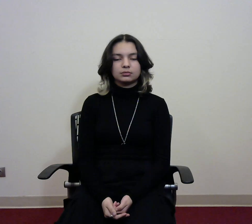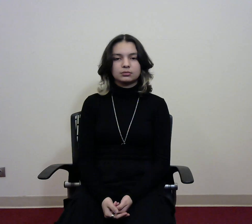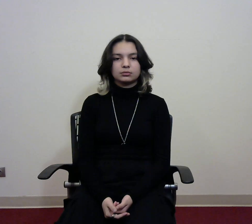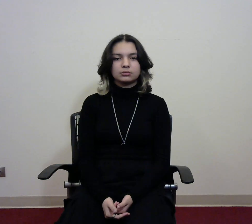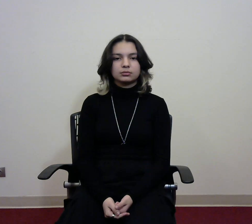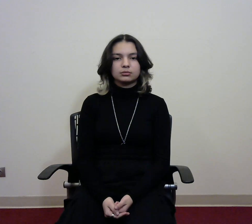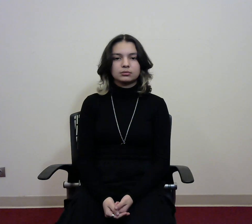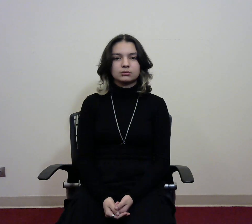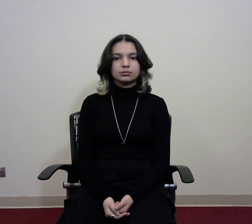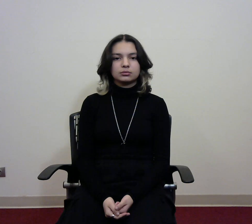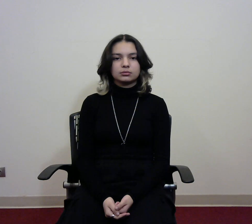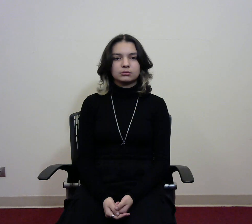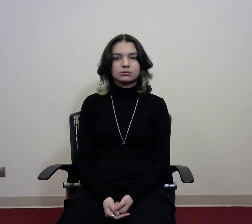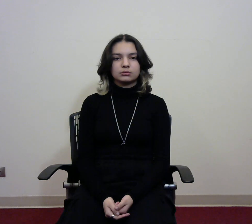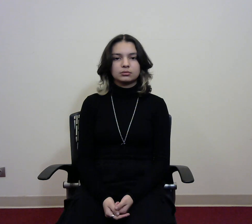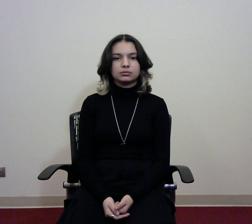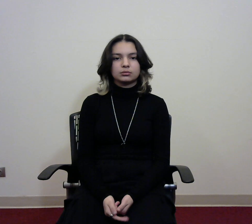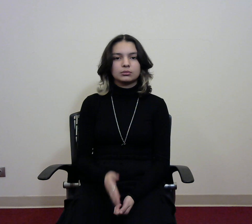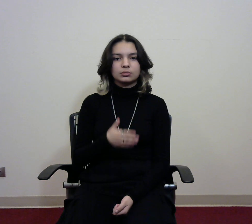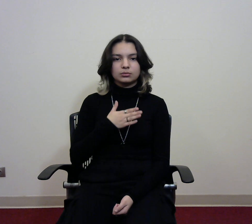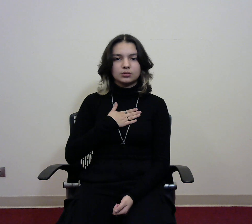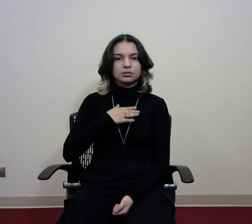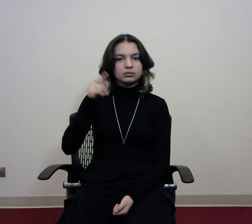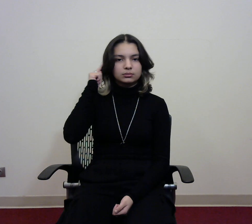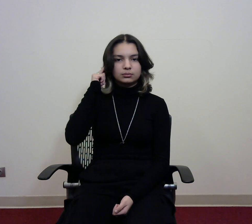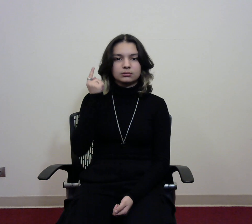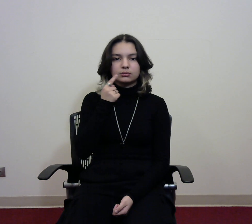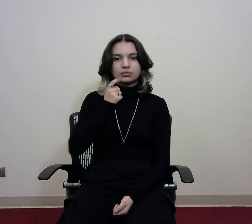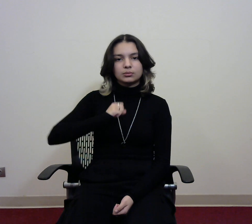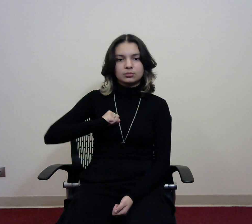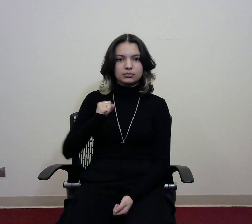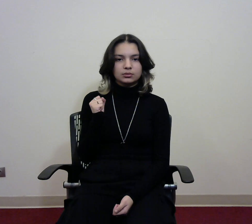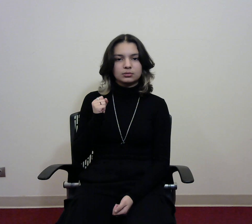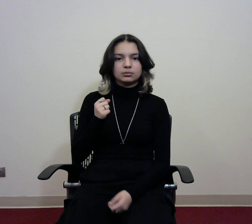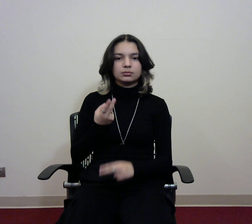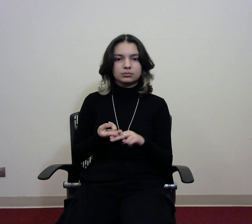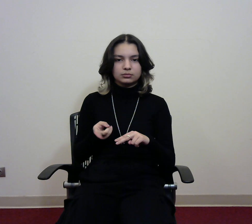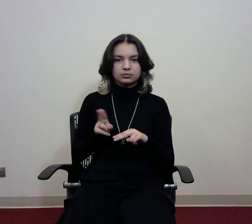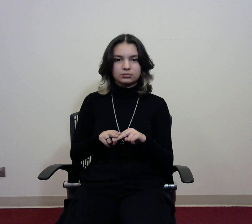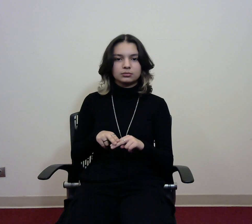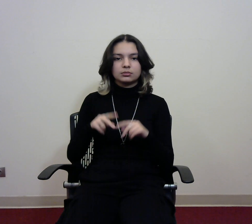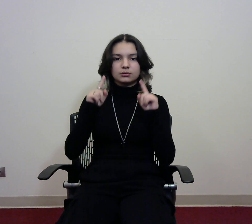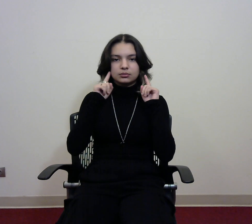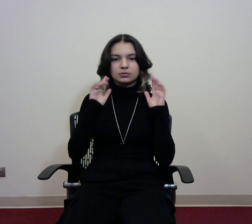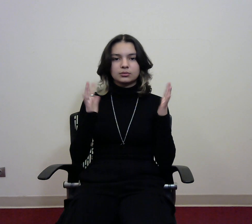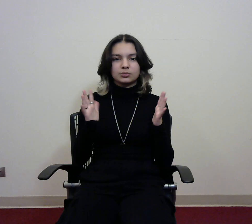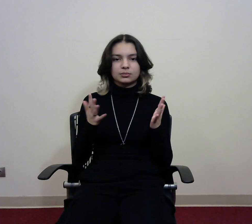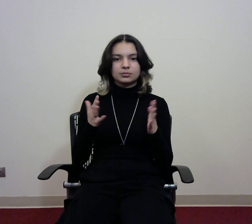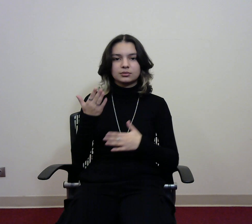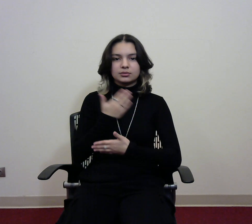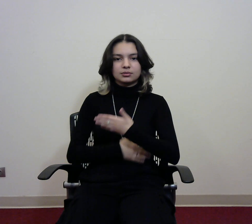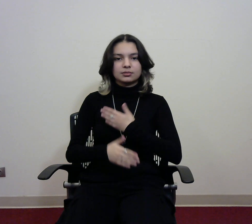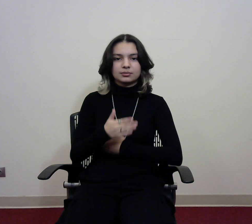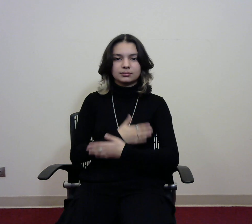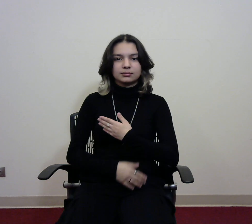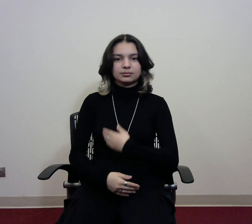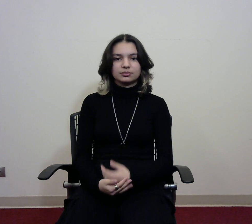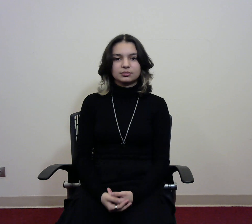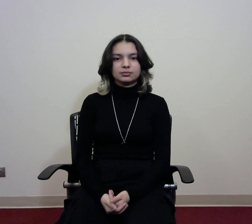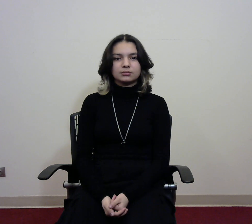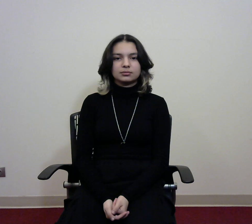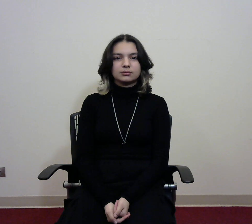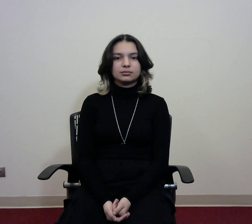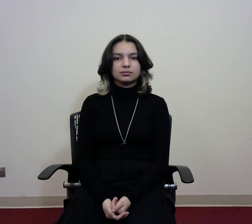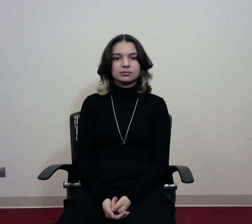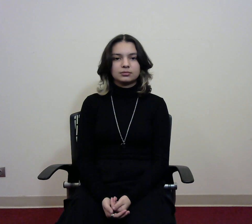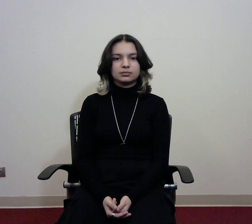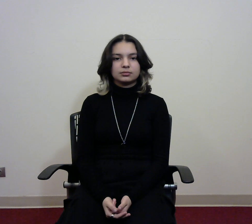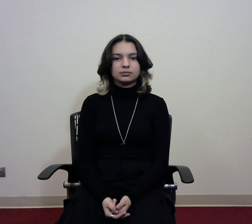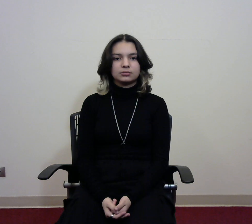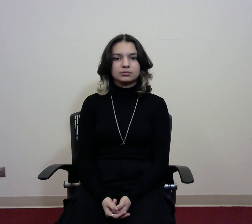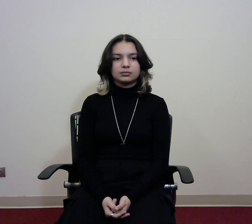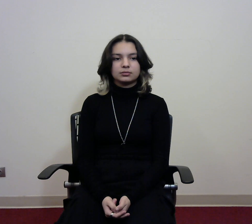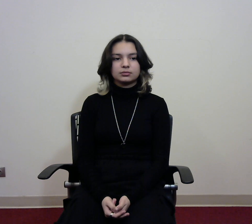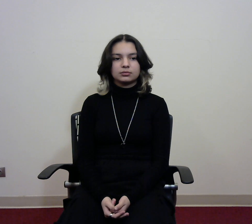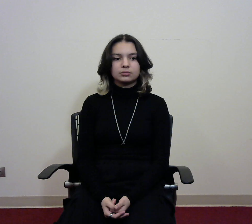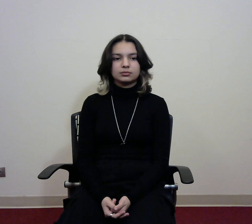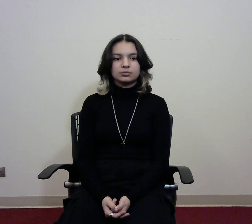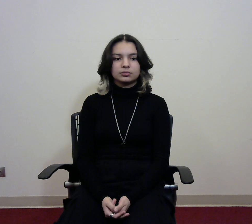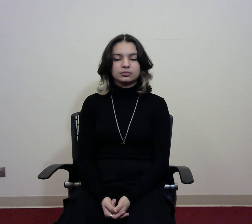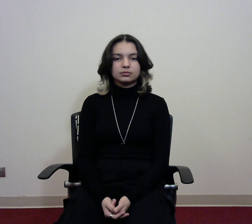Mənim eşitmə məhdudiyyətli dostlarım bu xəbərə sevinəcək